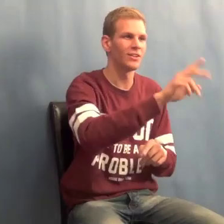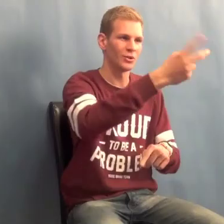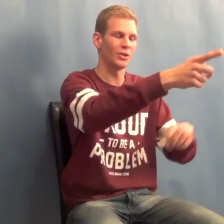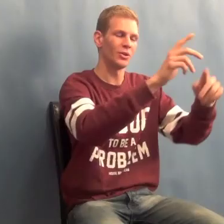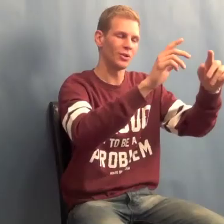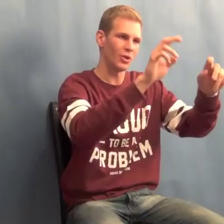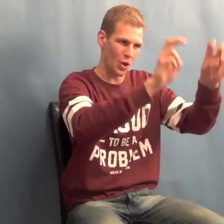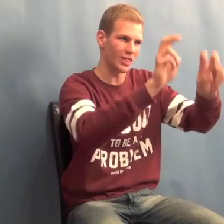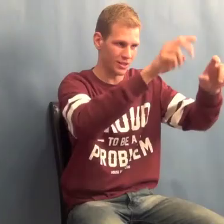Do drugiego hotelu.